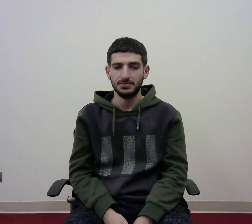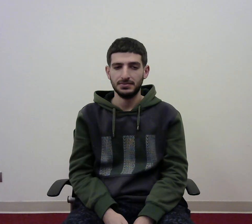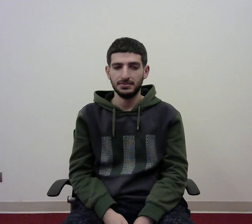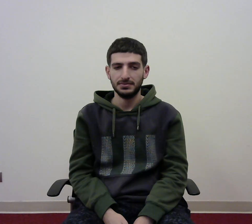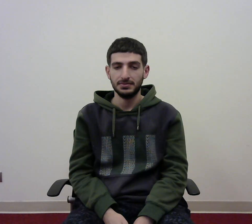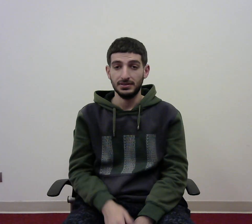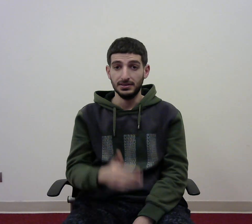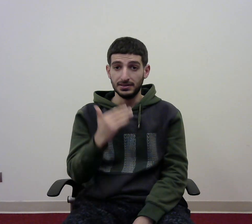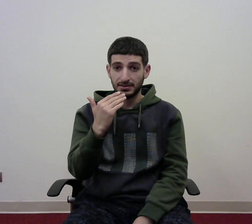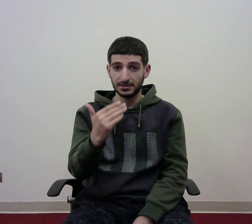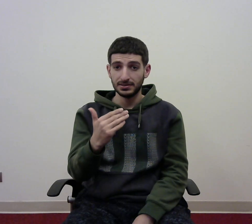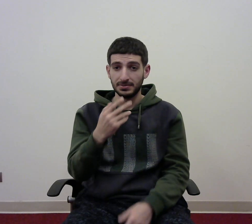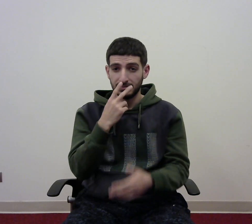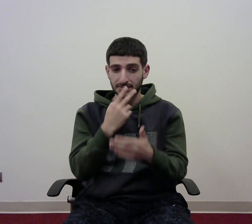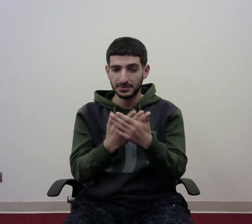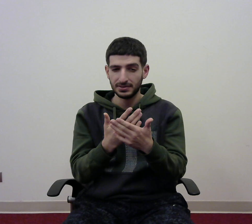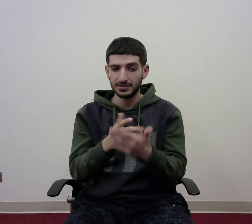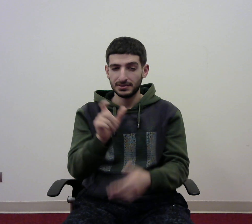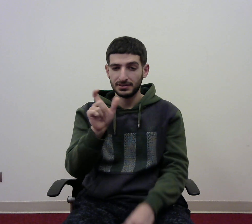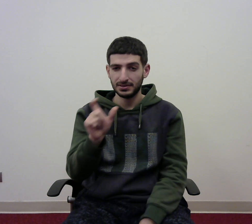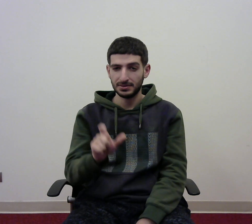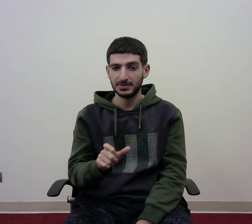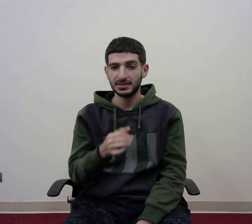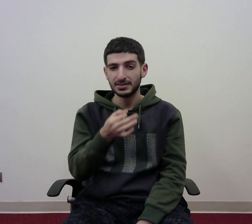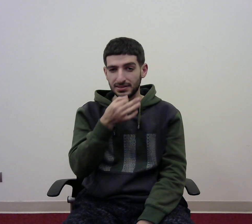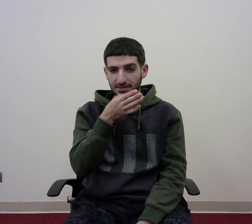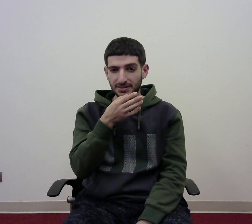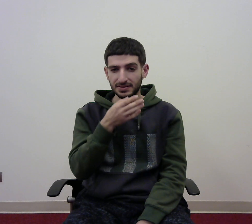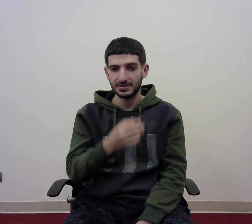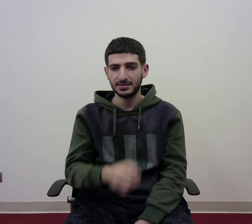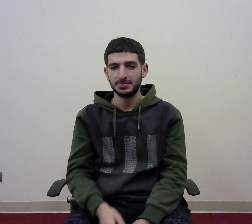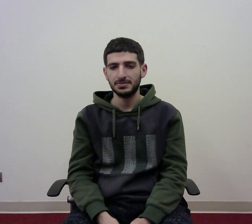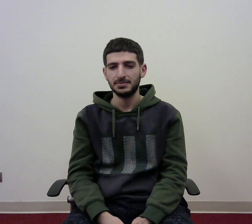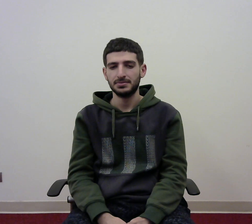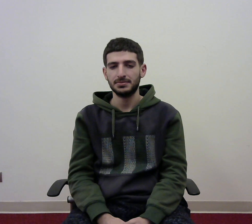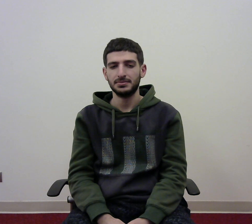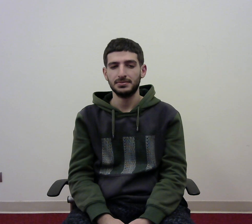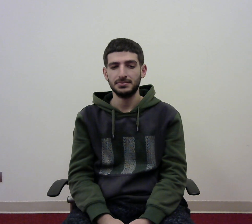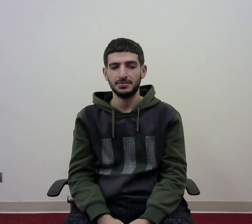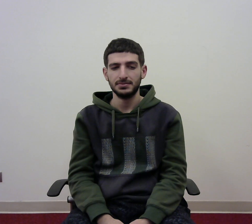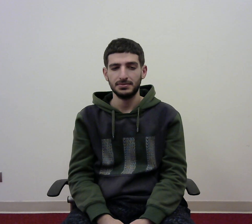Sizə göstərilən şeiri bəyəndiniz?